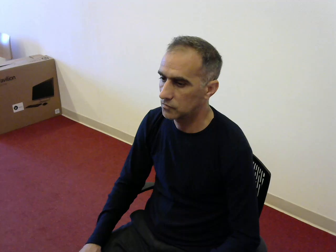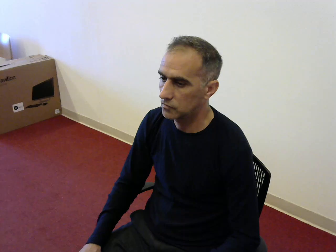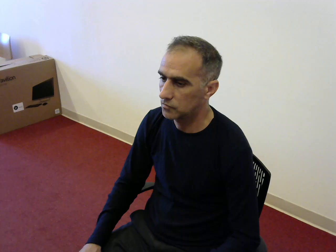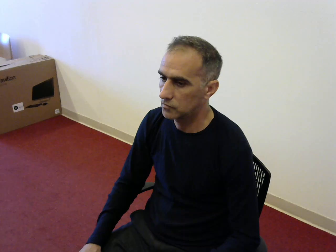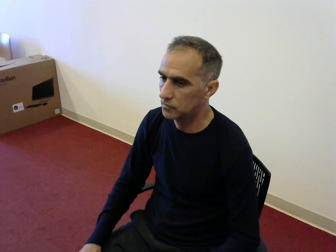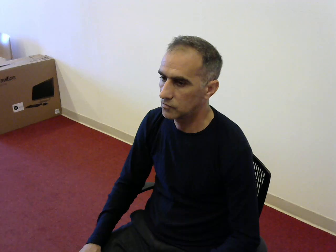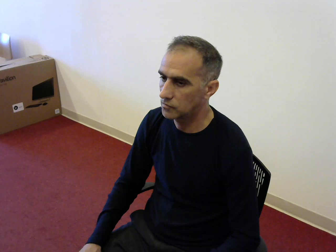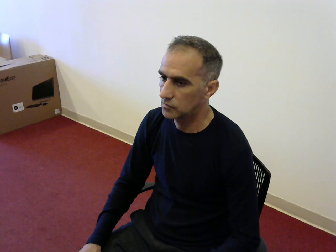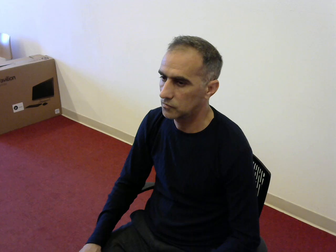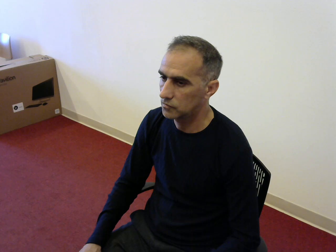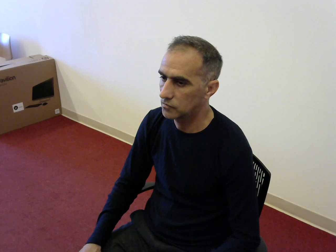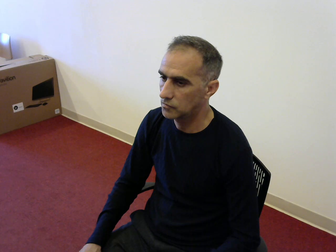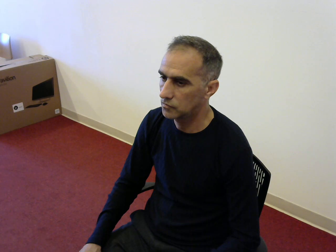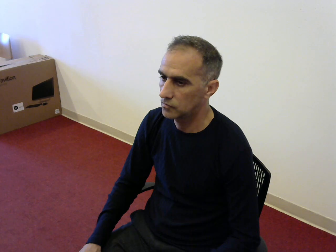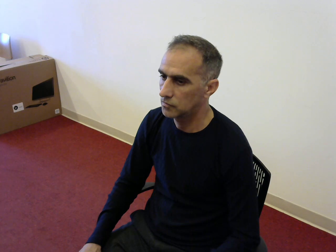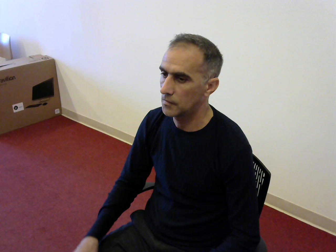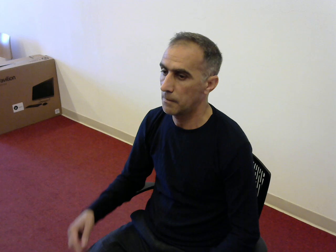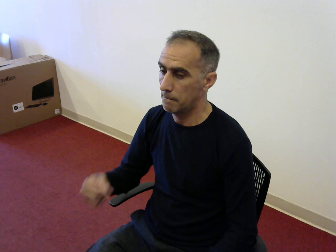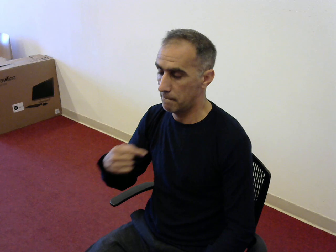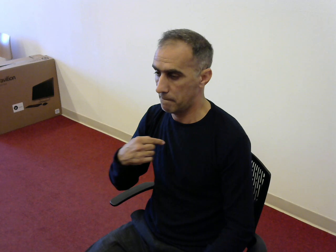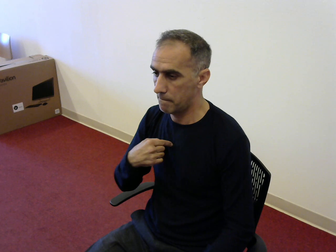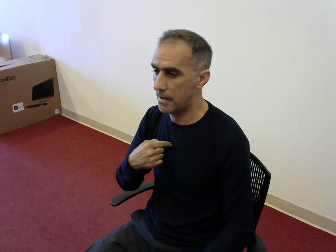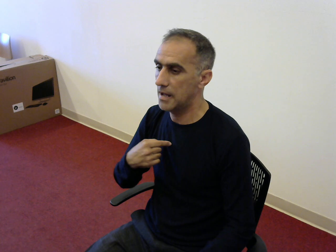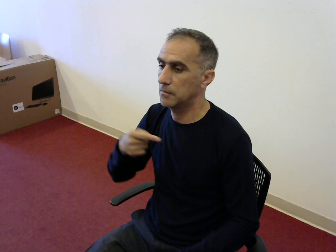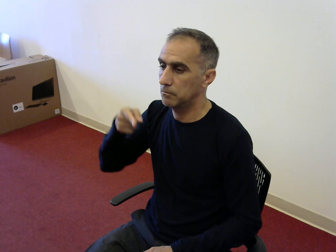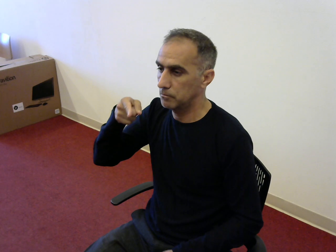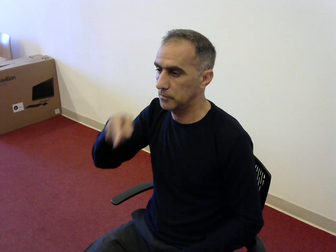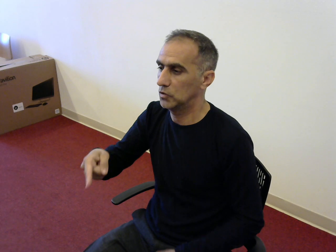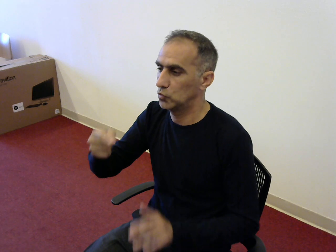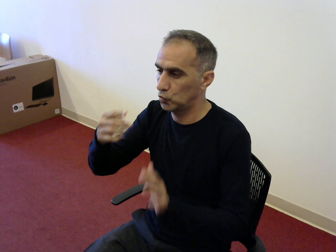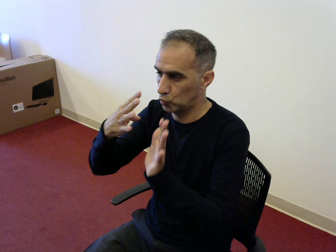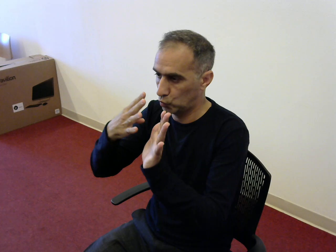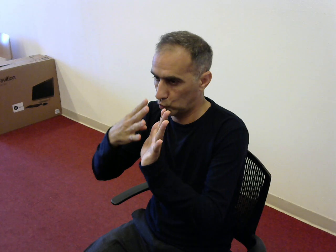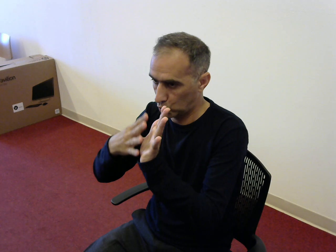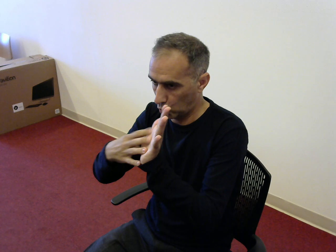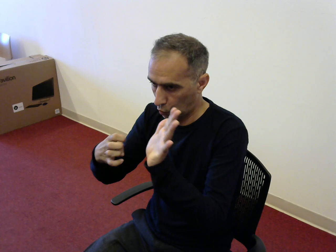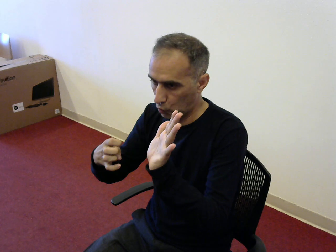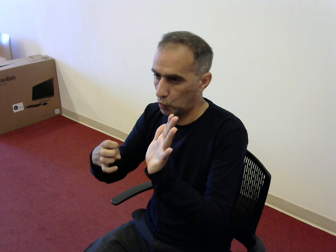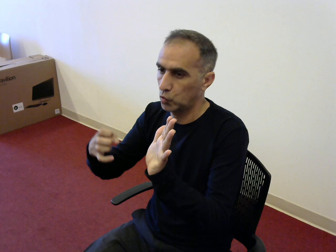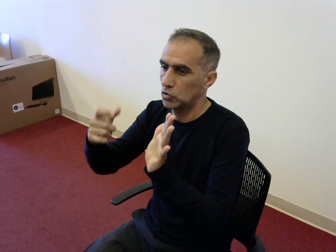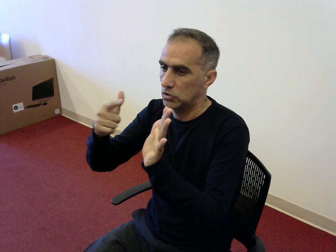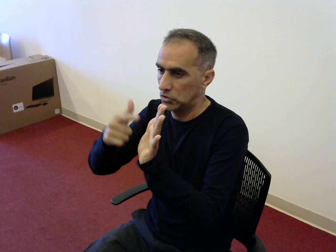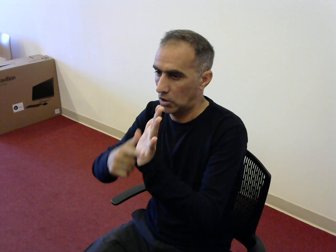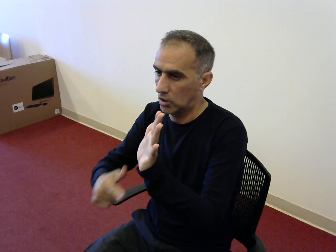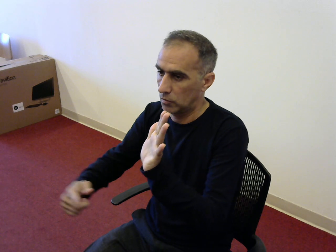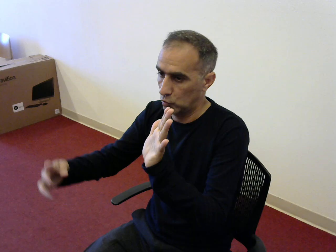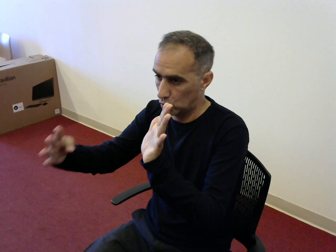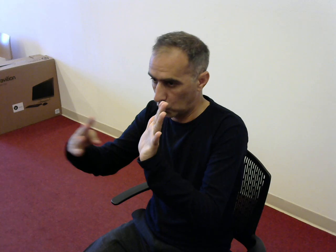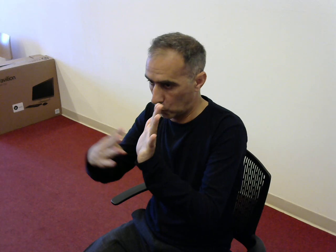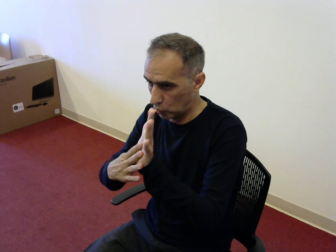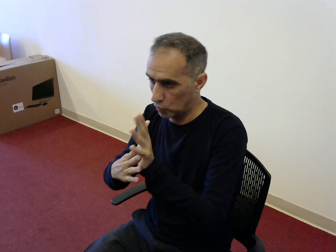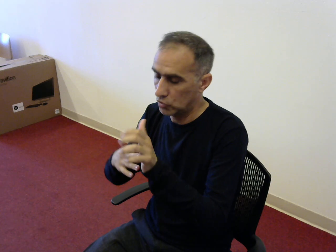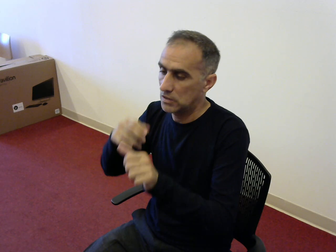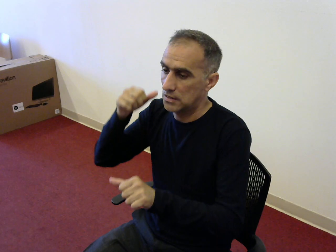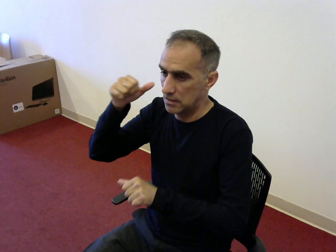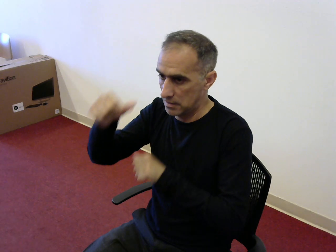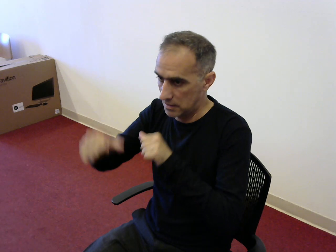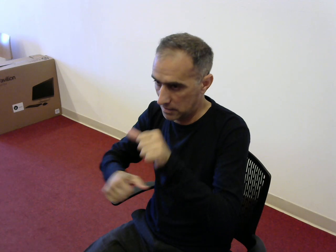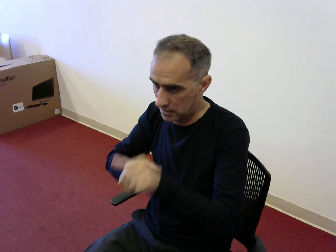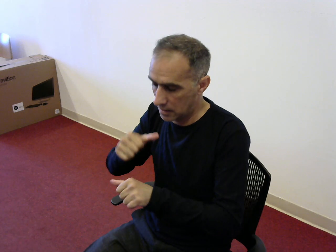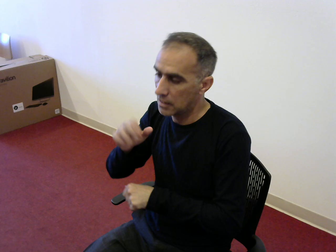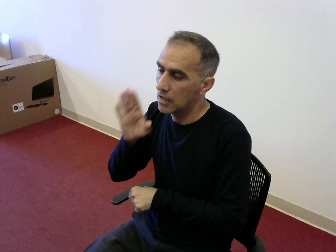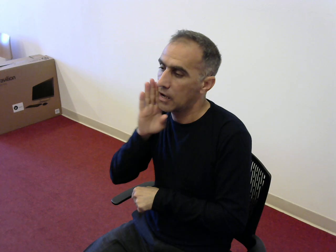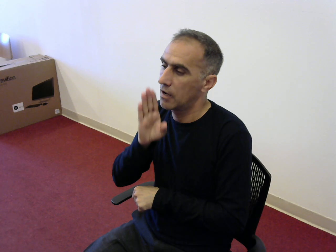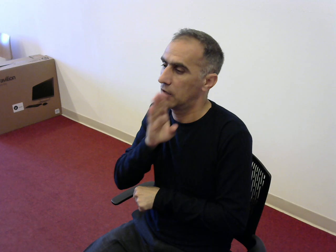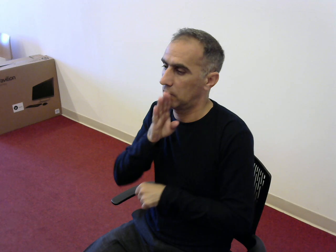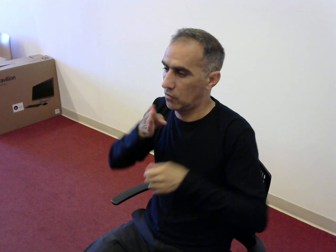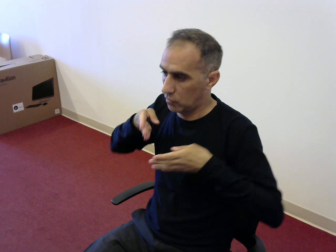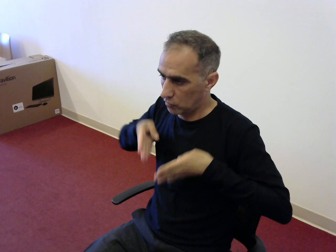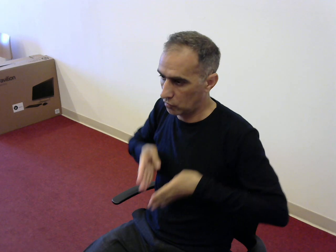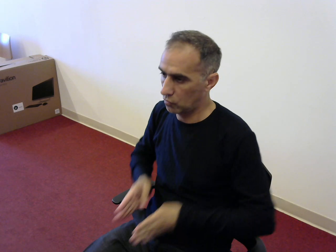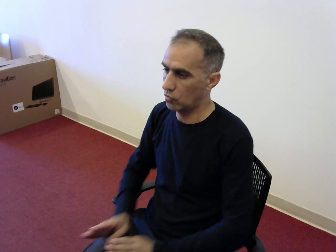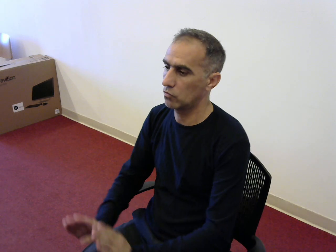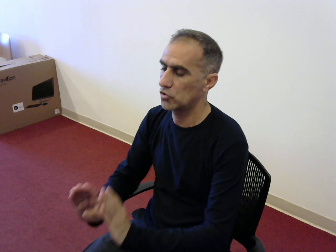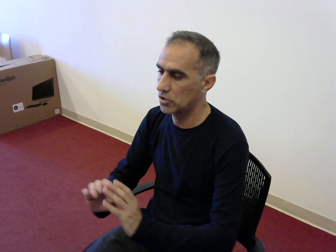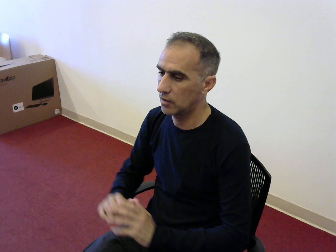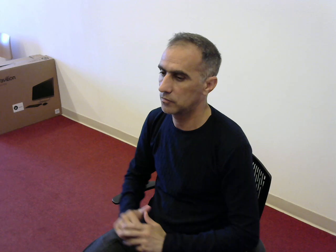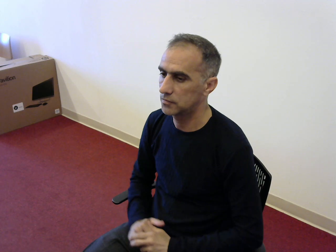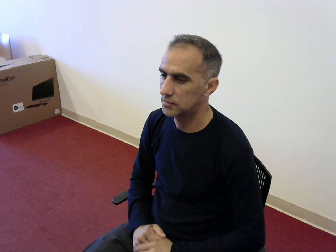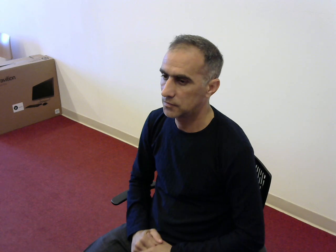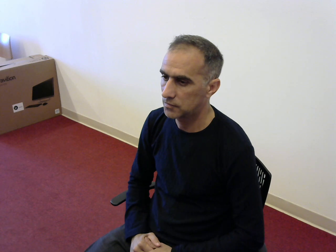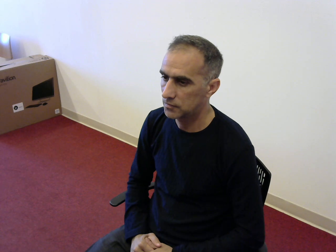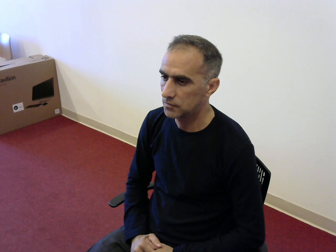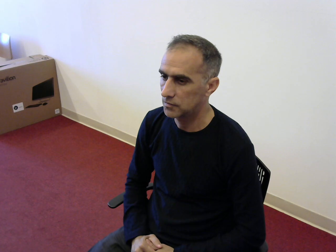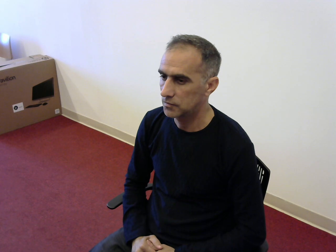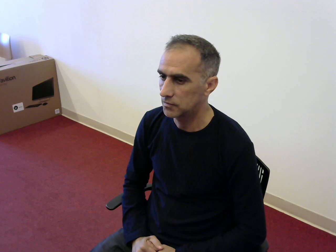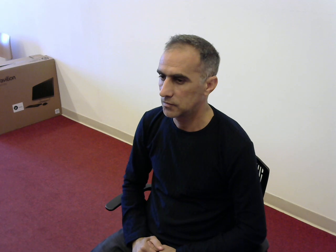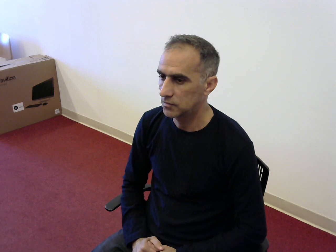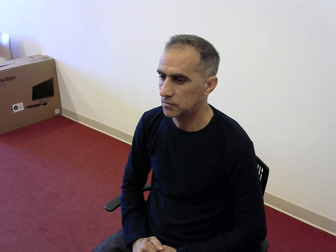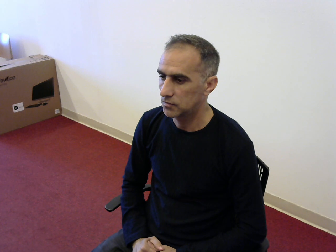Mən 1979-cu ildə anadan olmuşam